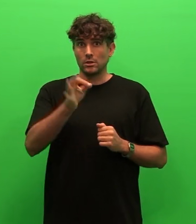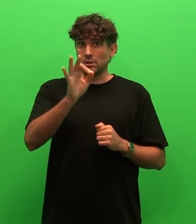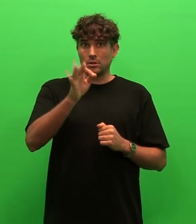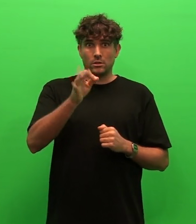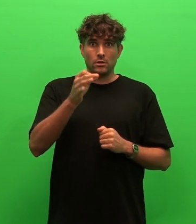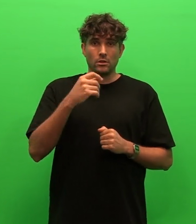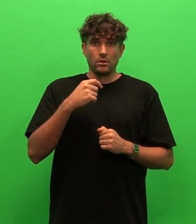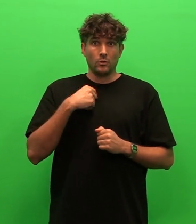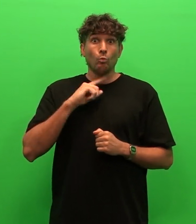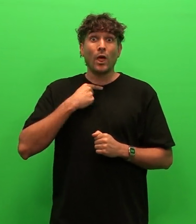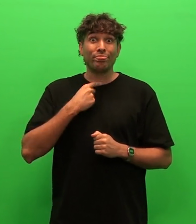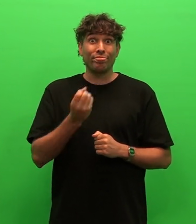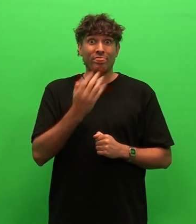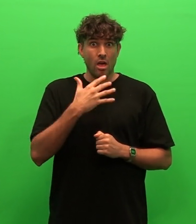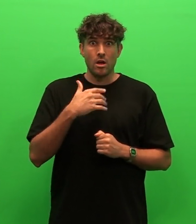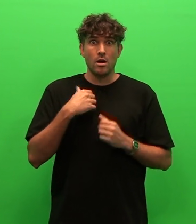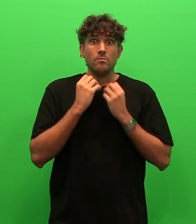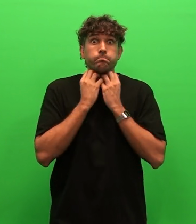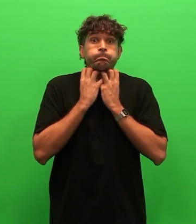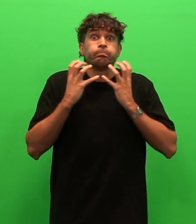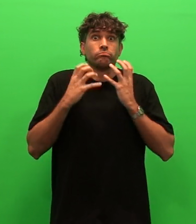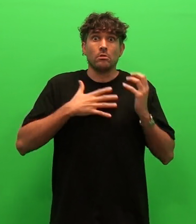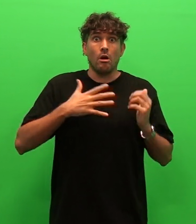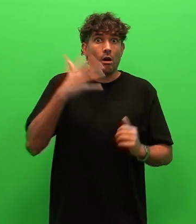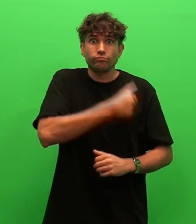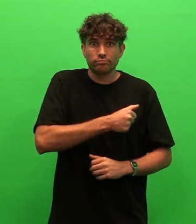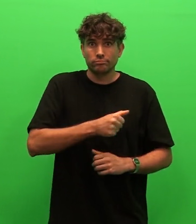Sí, sí! Si em menjo una nou el coll s'infla molt i no puc respirar!